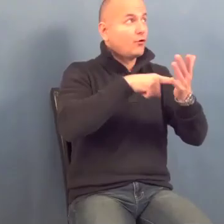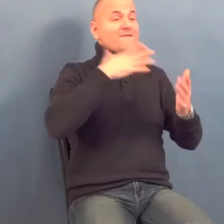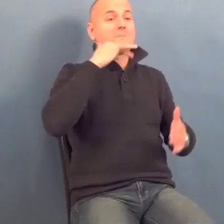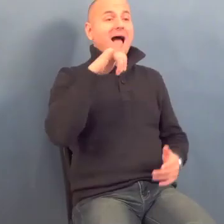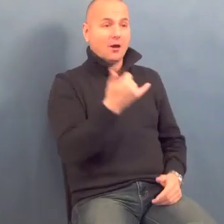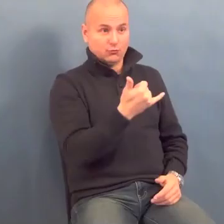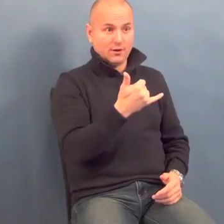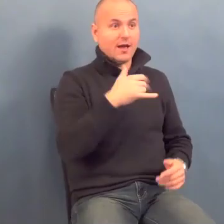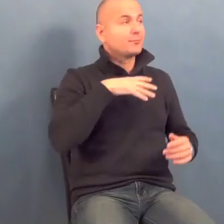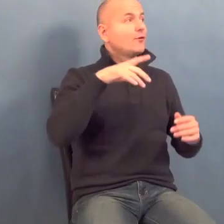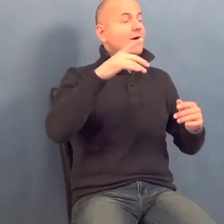To było w maju.